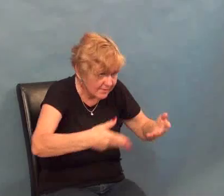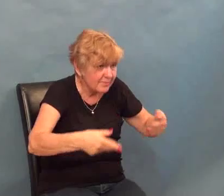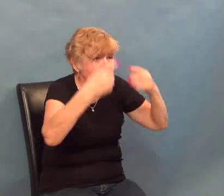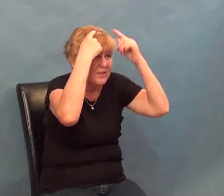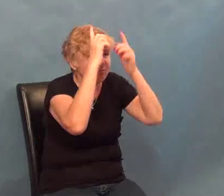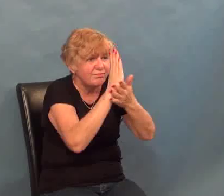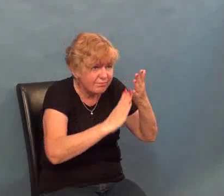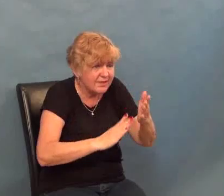Słój popękał.